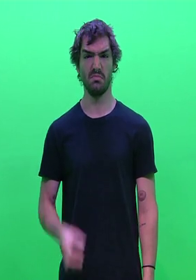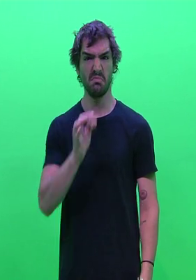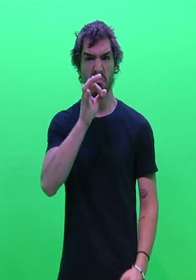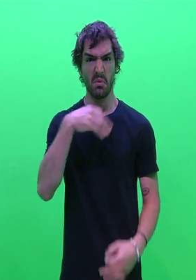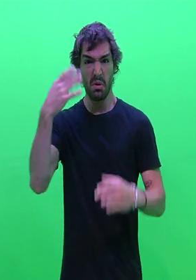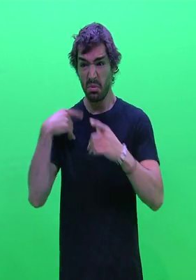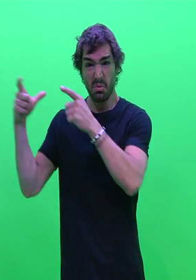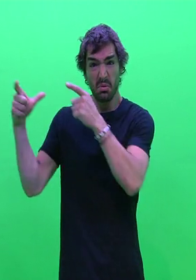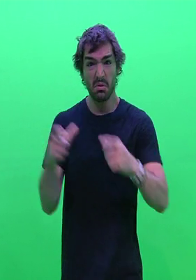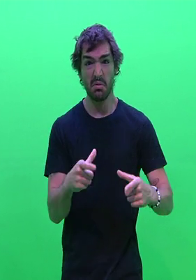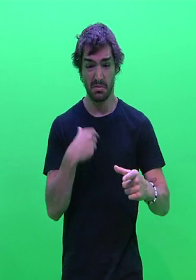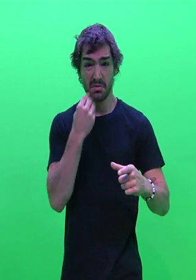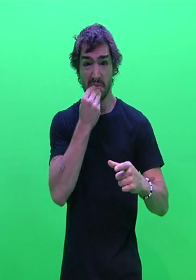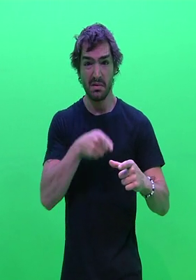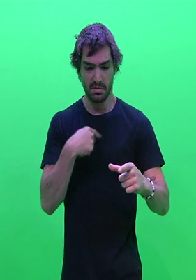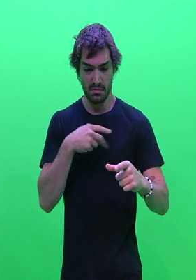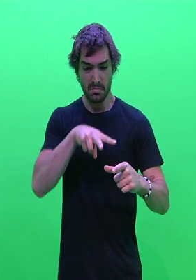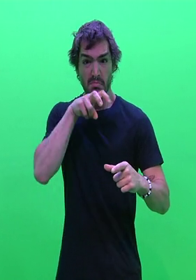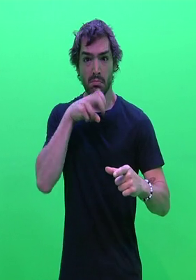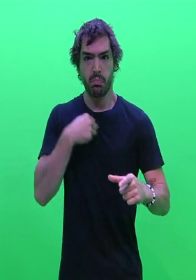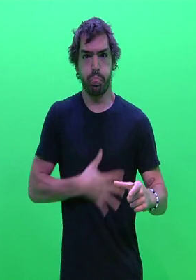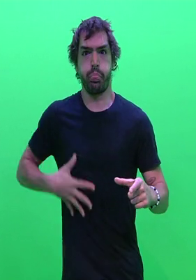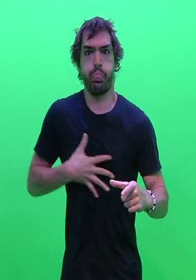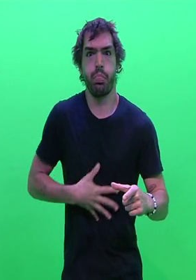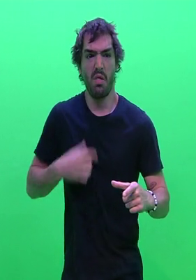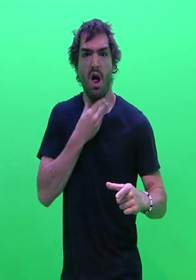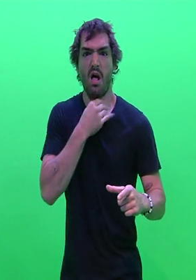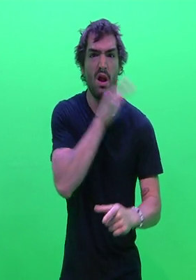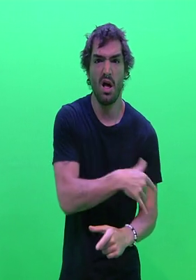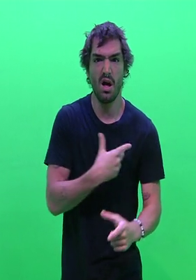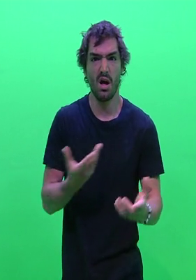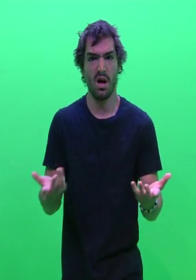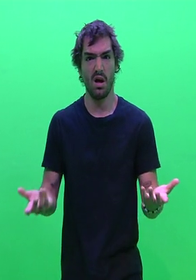Sí, quan em porten el plat i sento l'olor del menjar tinc ganes de vomitar, què em passa?